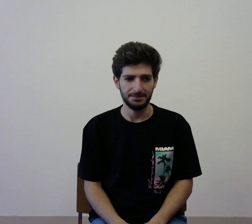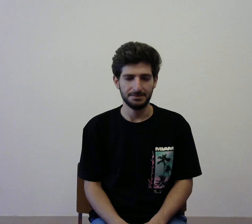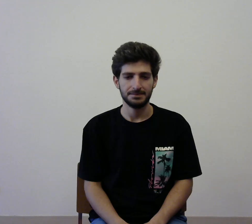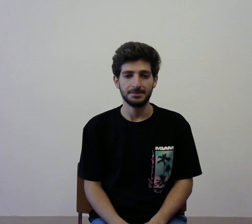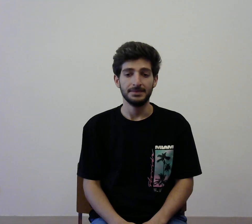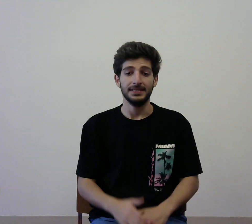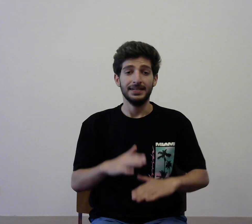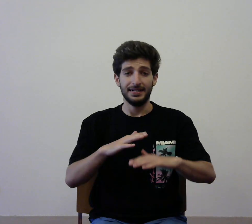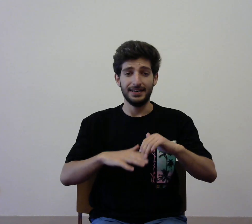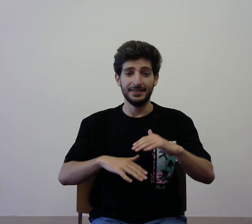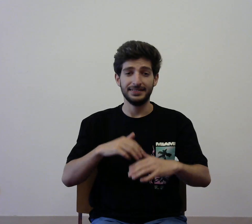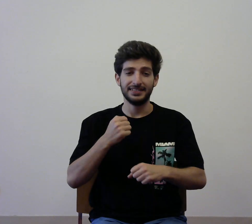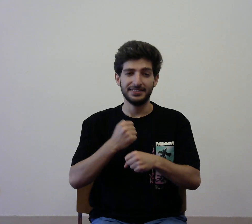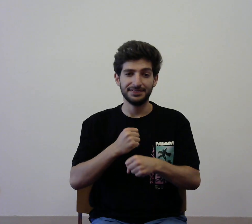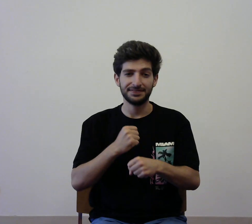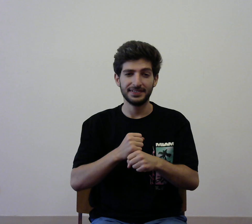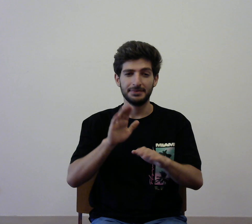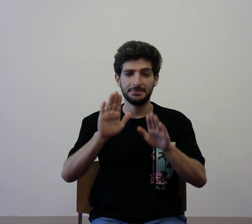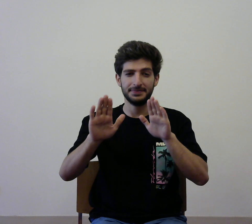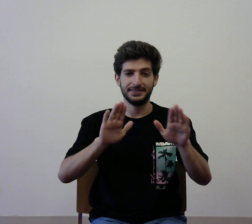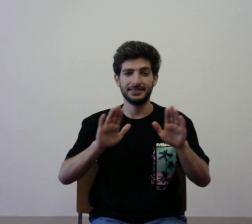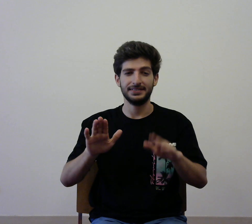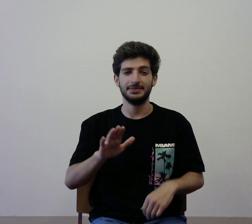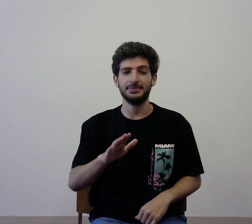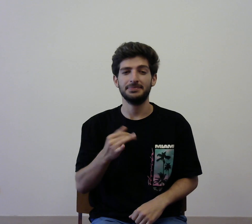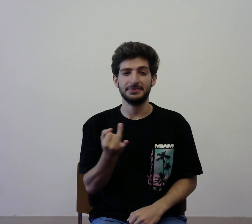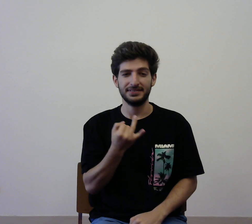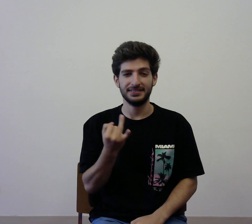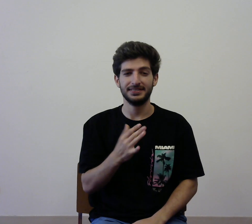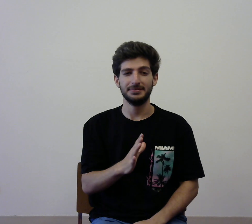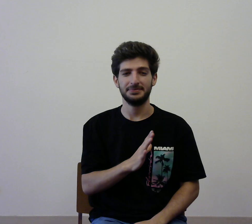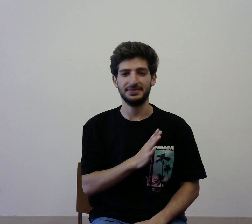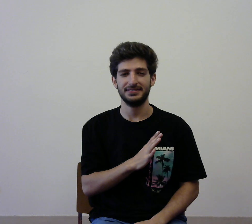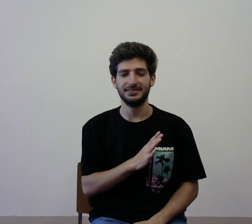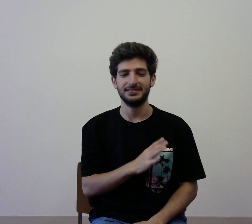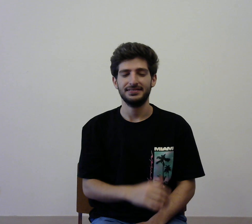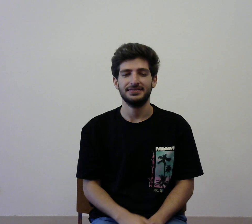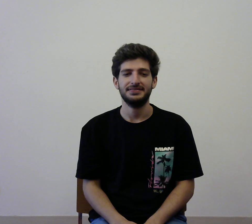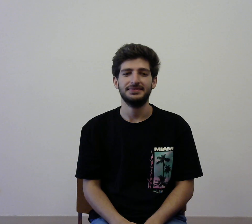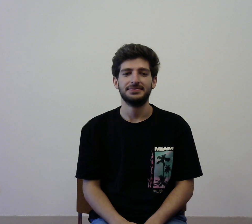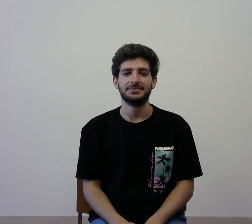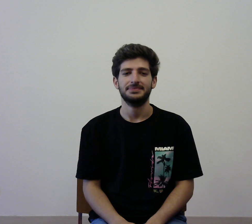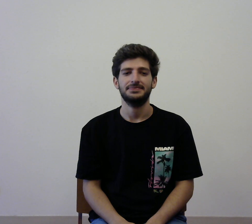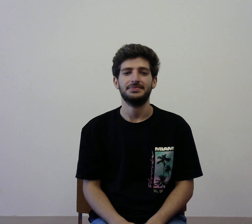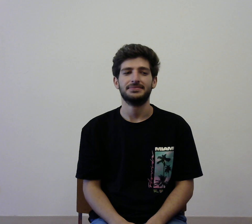Əl işləri sərgisi maraqlı idi